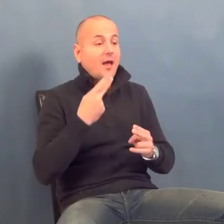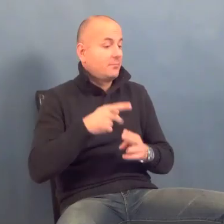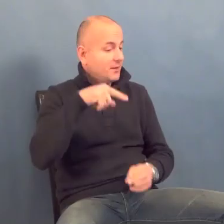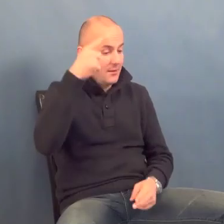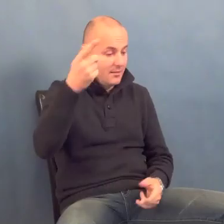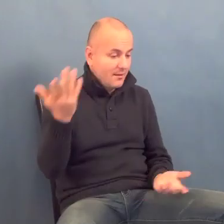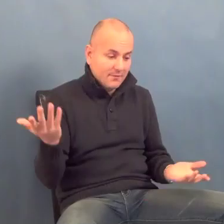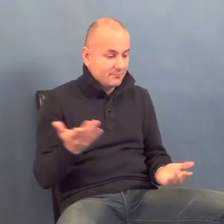Następnym, nie wiem.